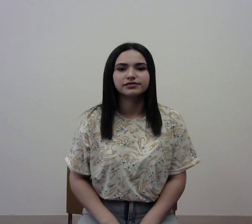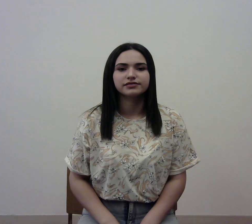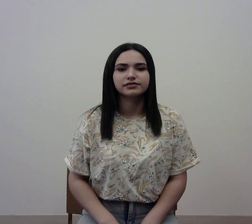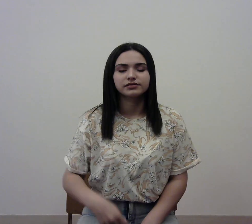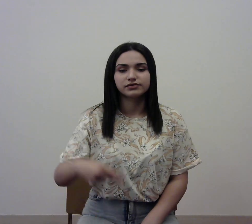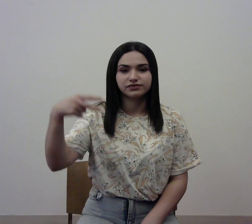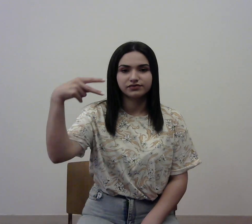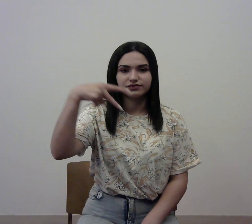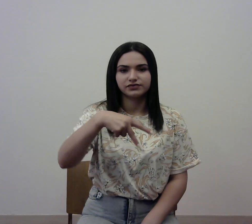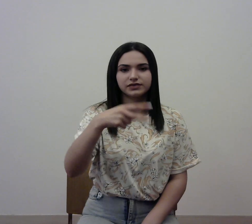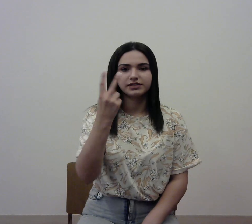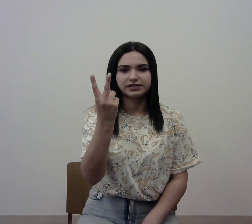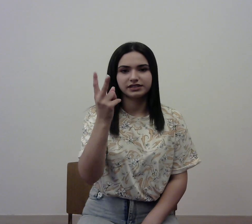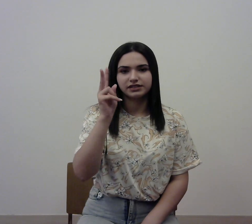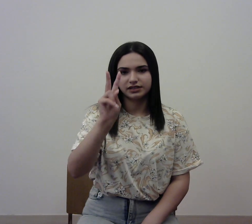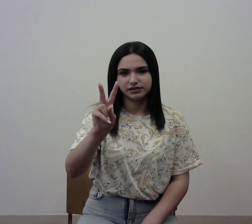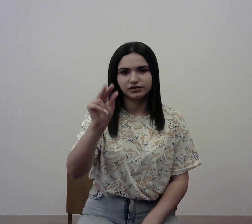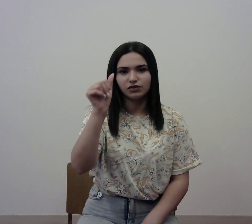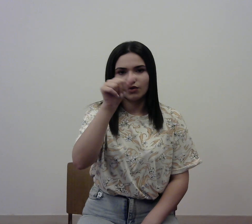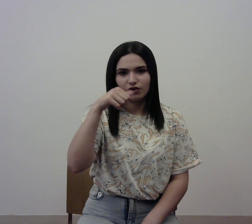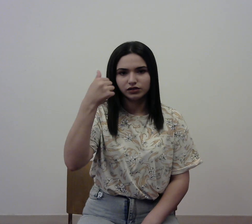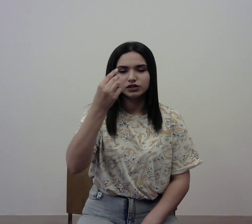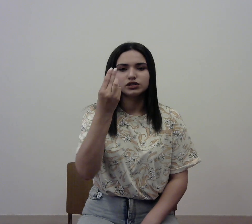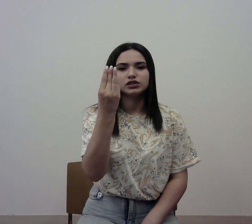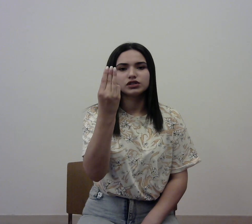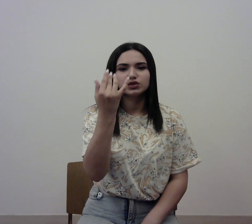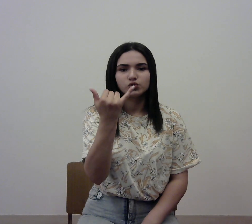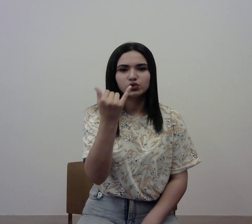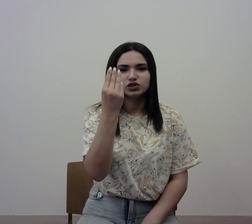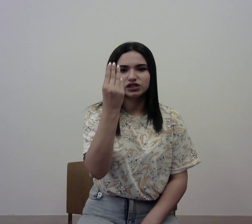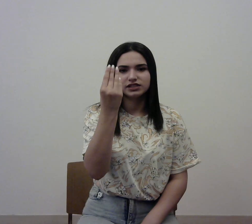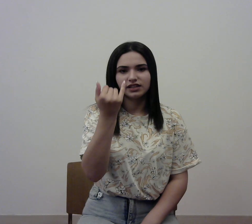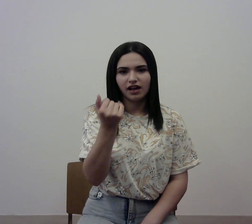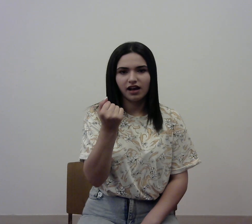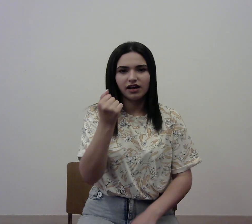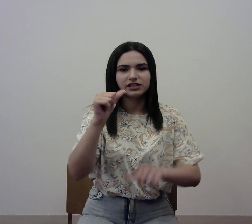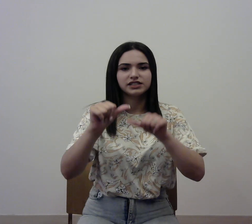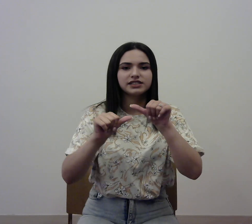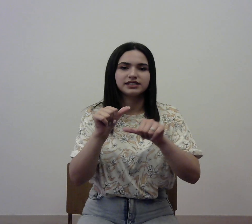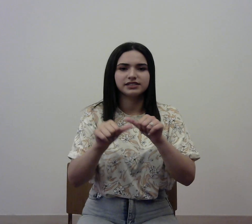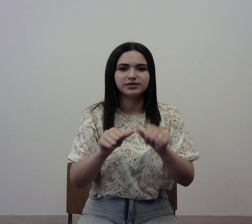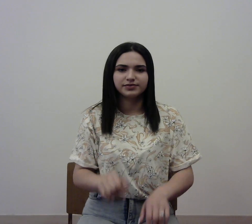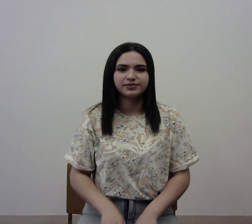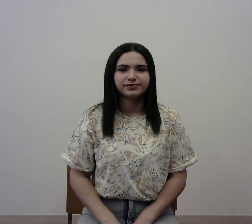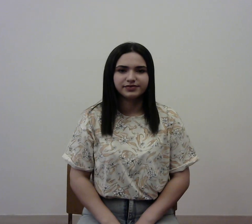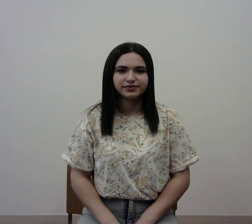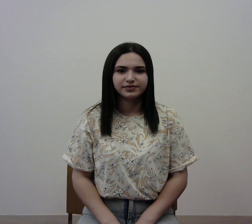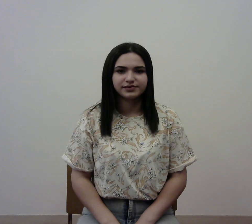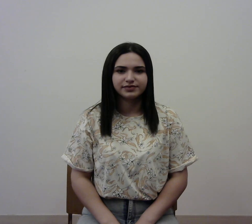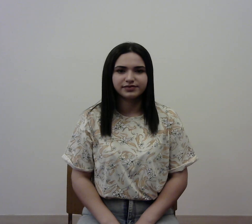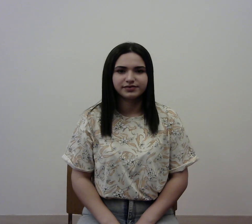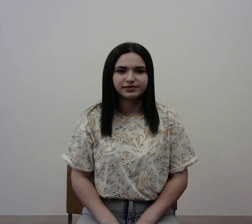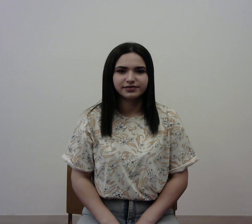2022-ci il Şuşa ilidir